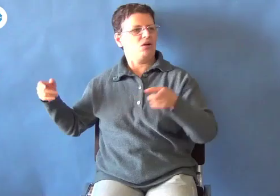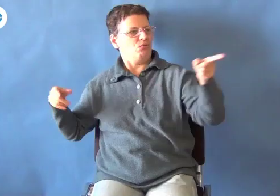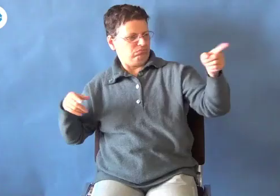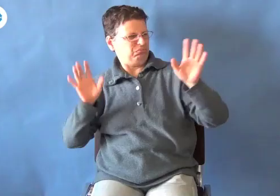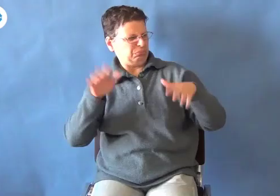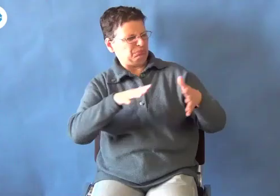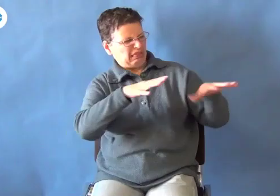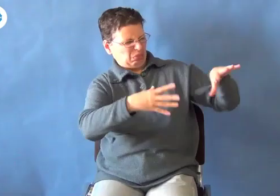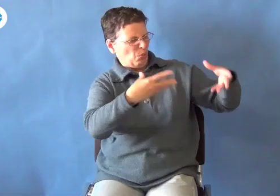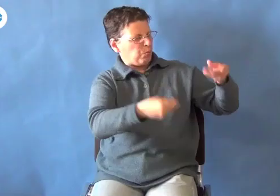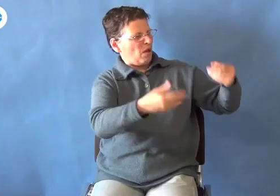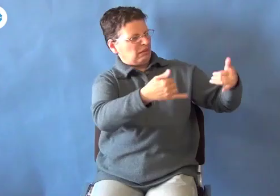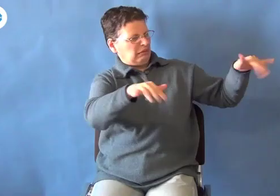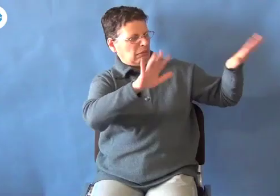A tam jest błoto.